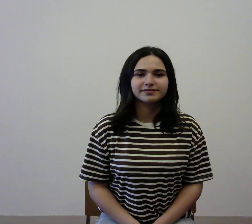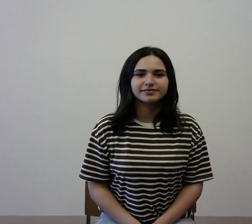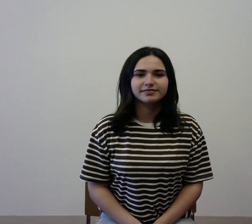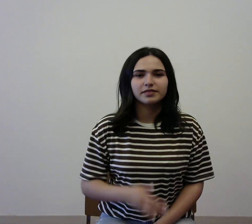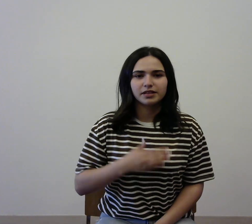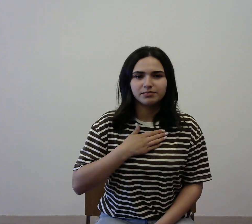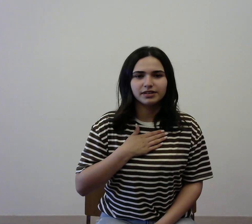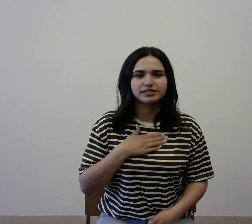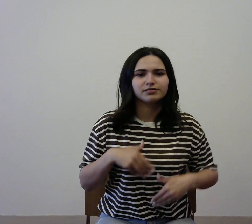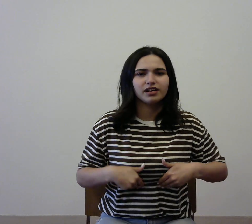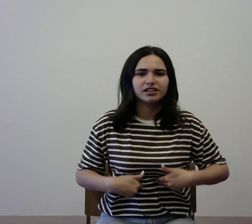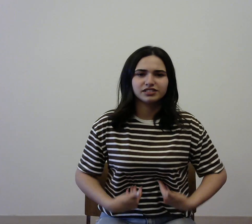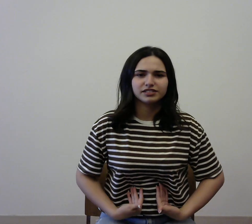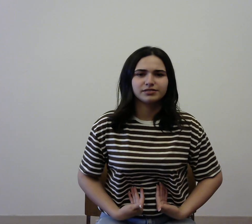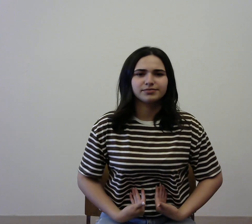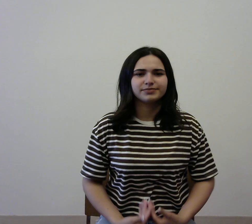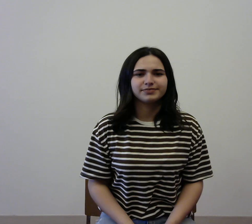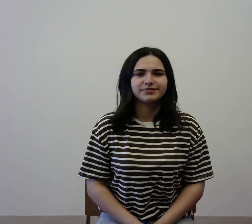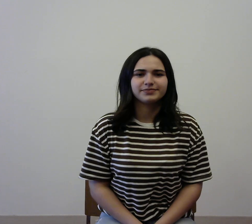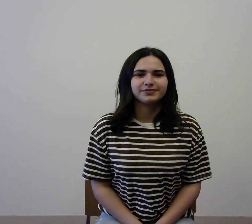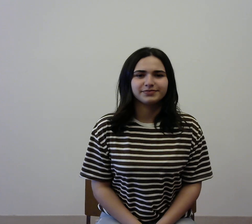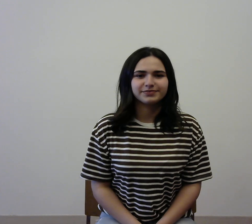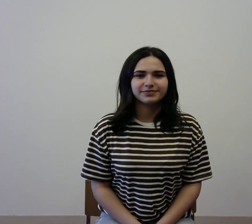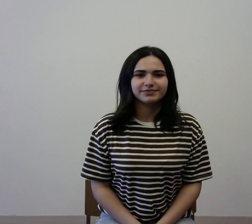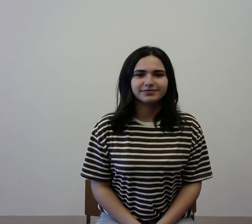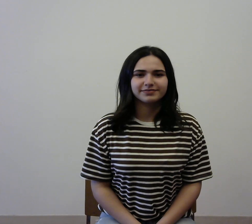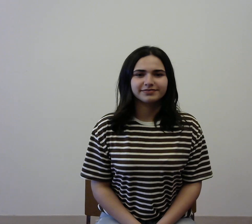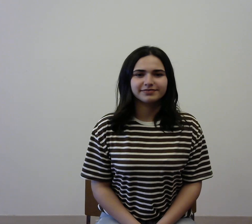Mən acam